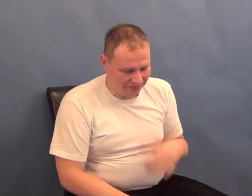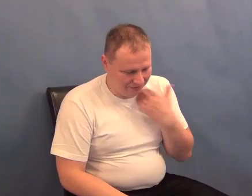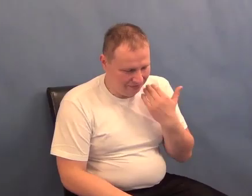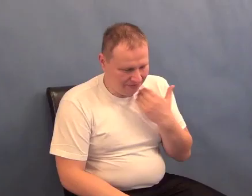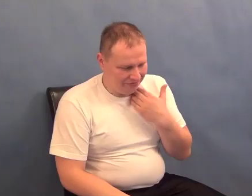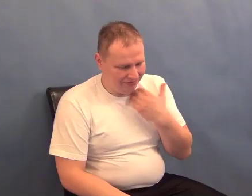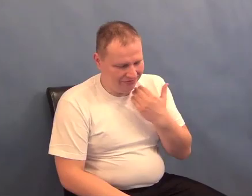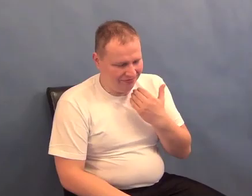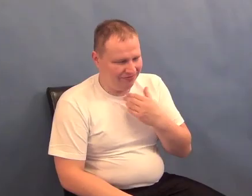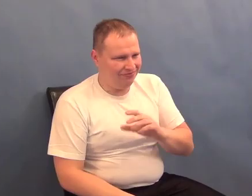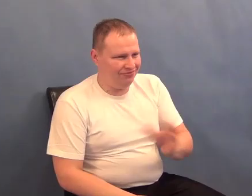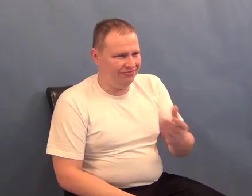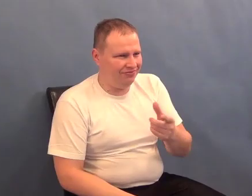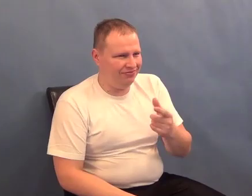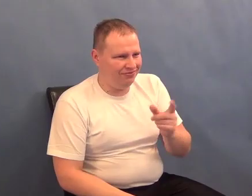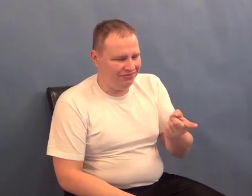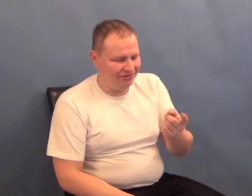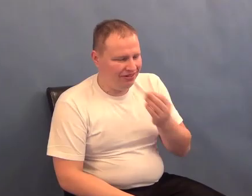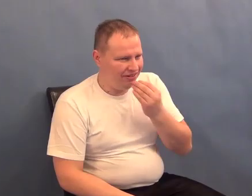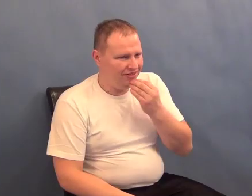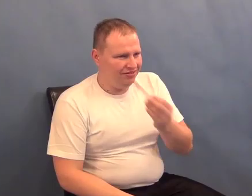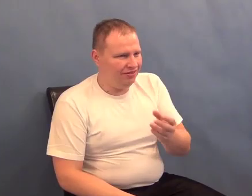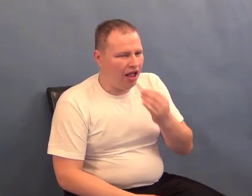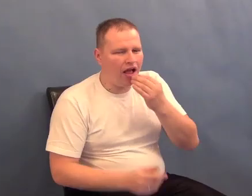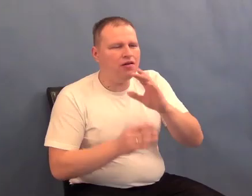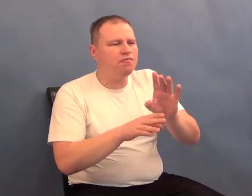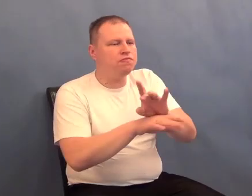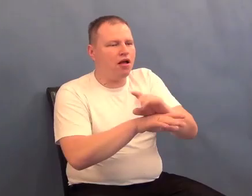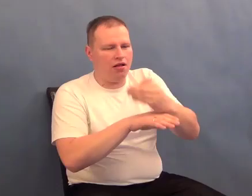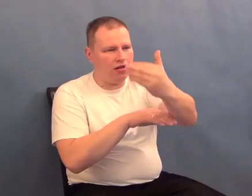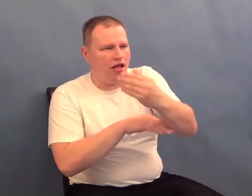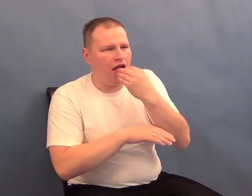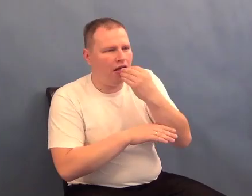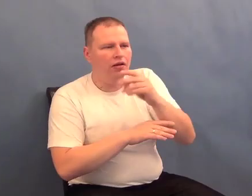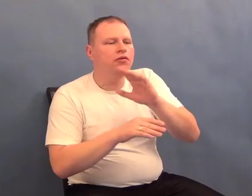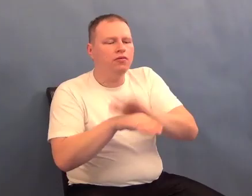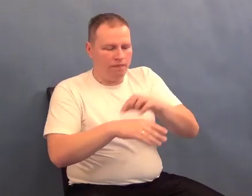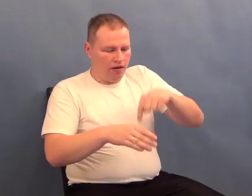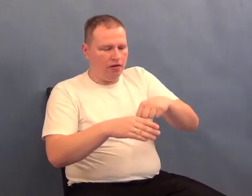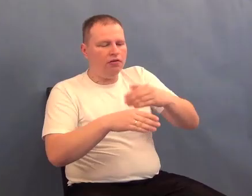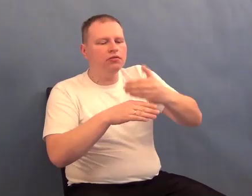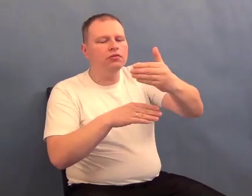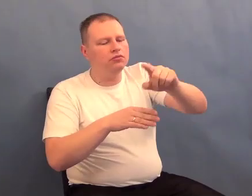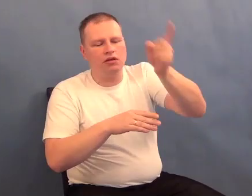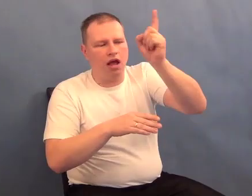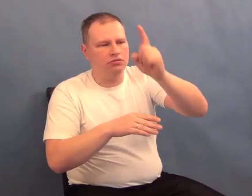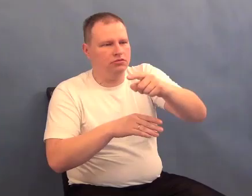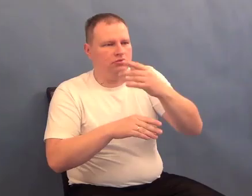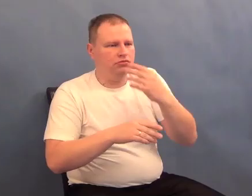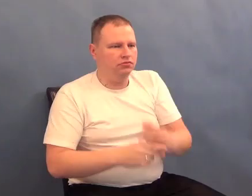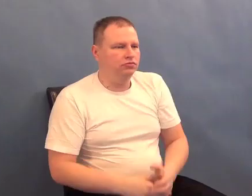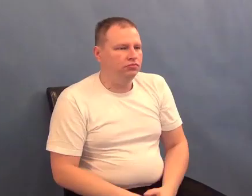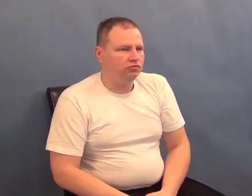Nie wolno pić alkoholu i jeść, wolno tylko na terenie restauracji, ale poza nią nie wolno.